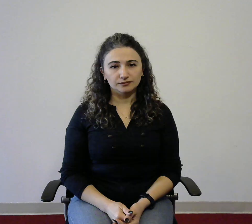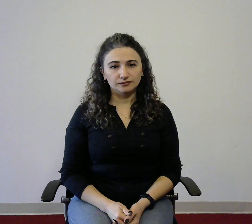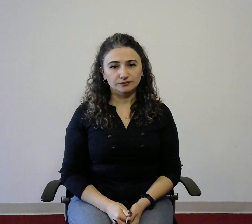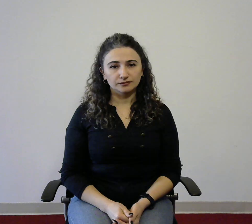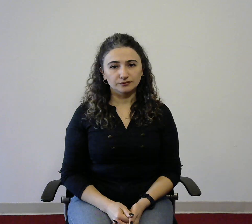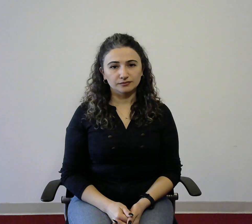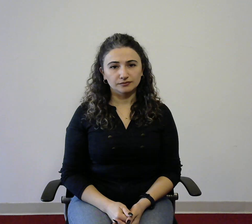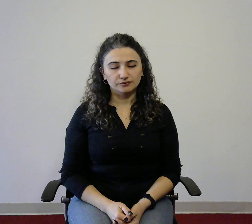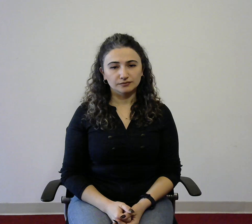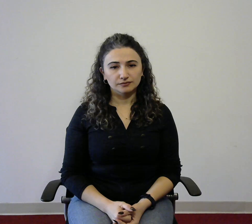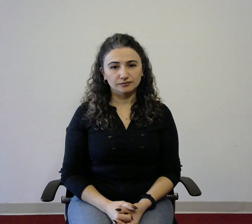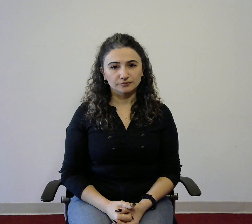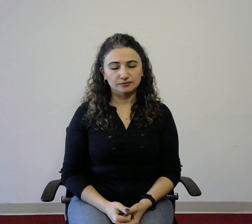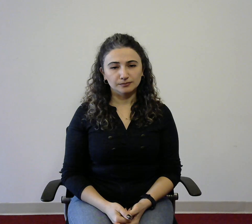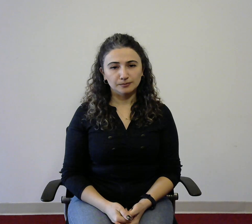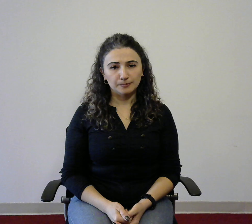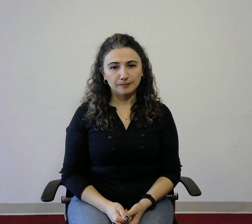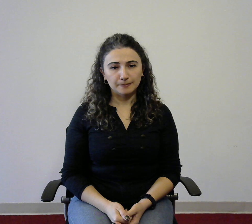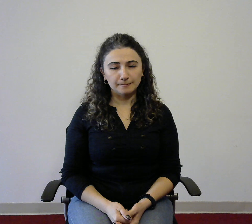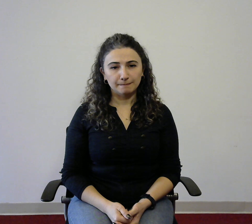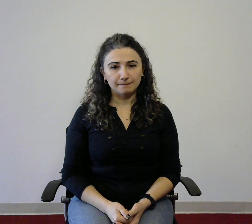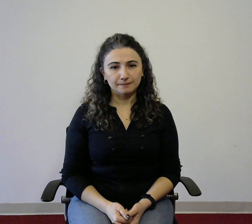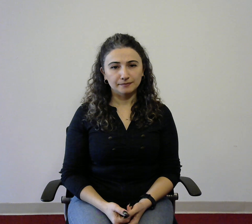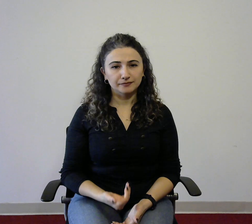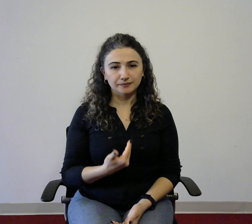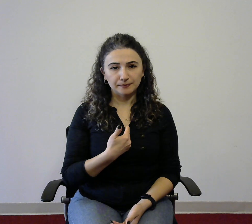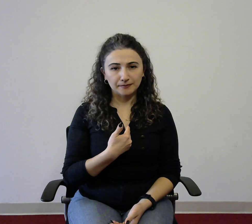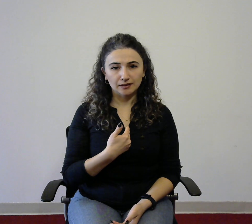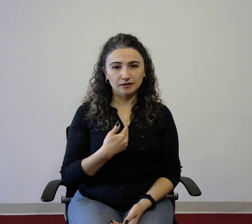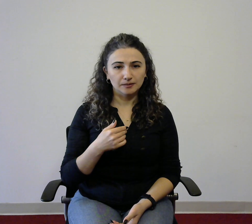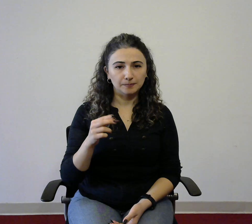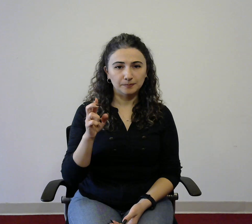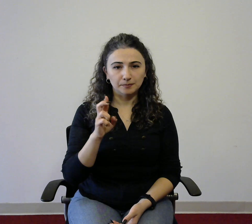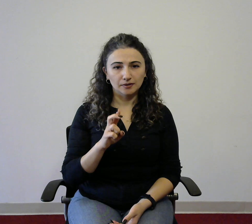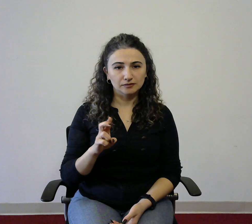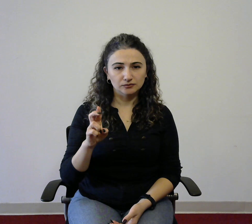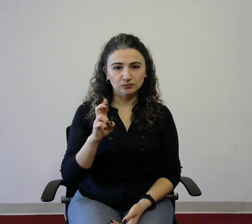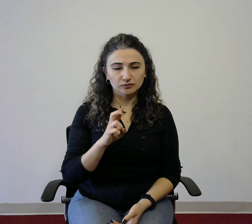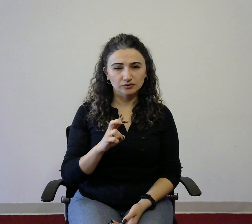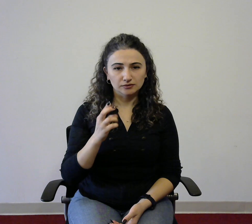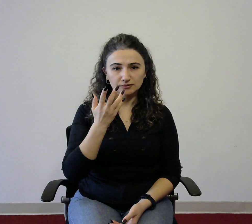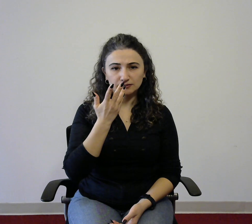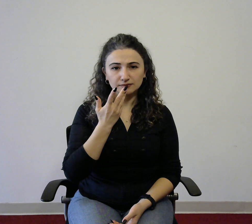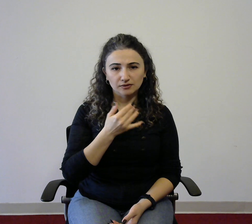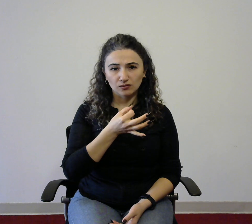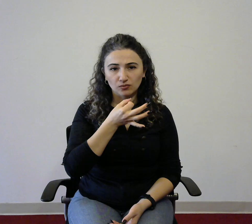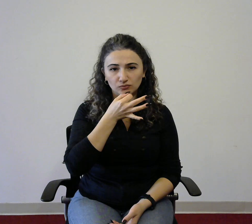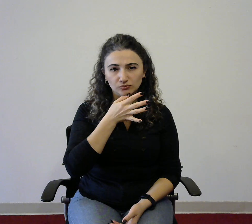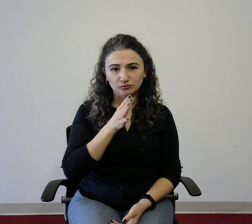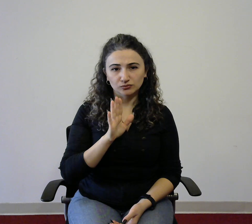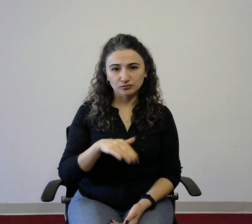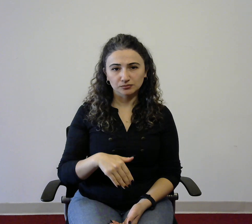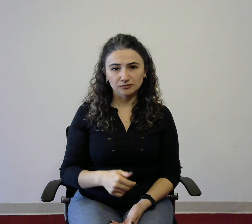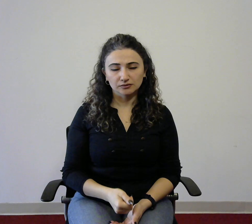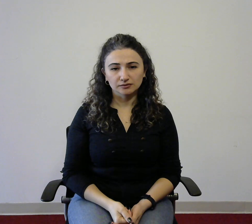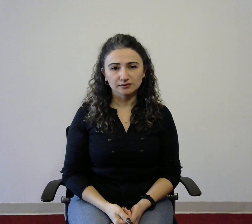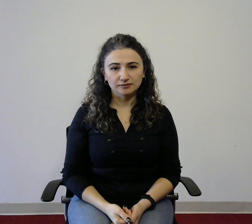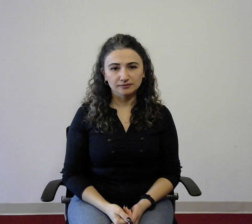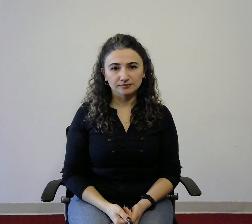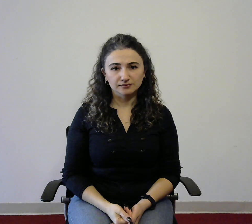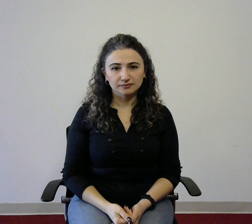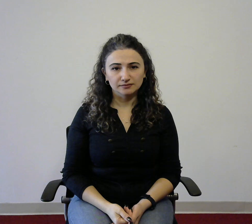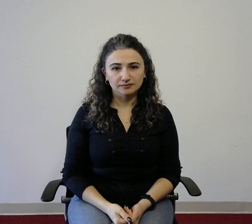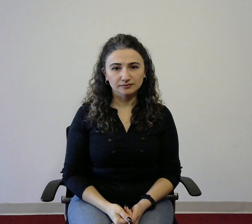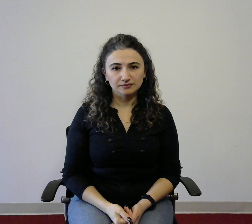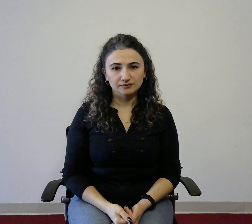Mənim bənövşəyi rəngdən xoşum gəlir